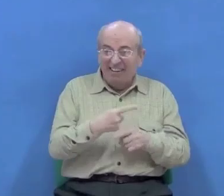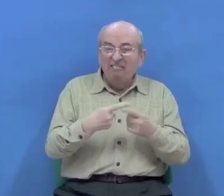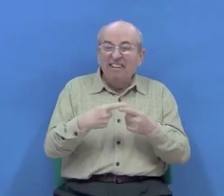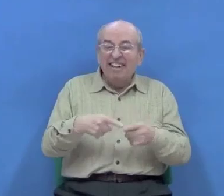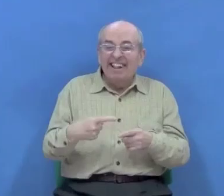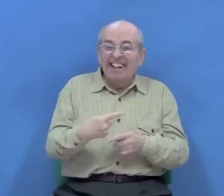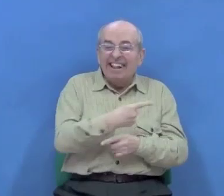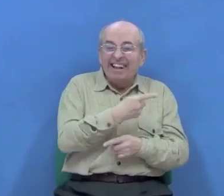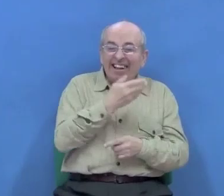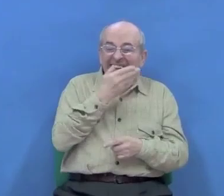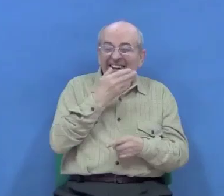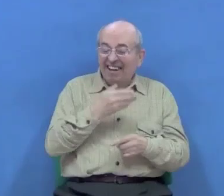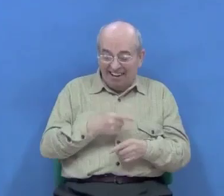Strzela wskazówką.